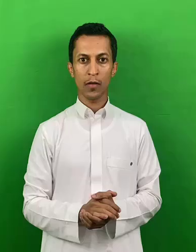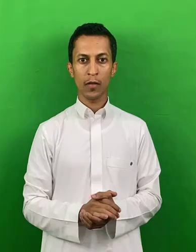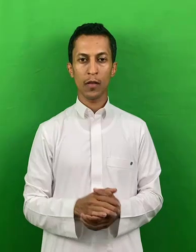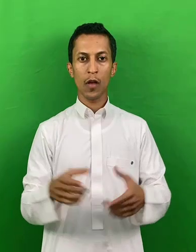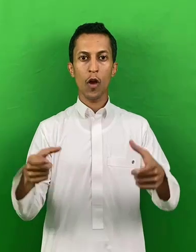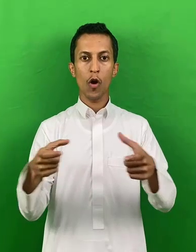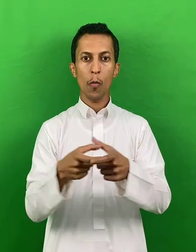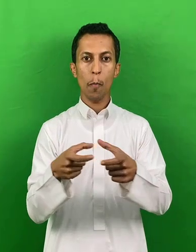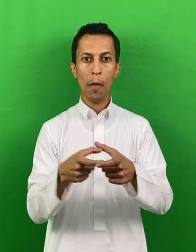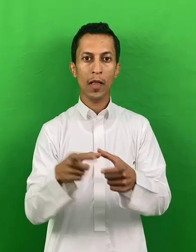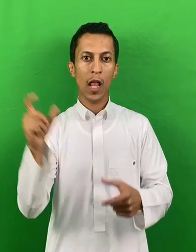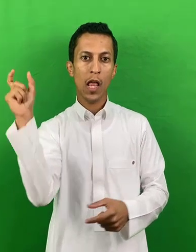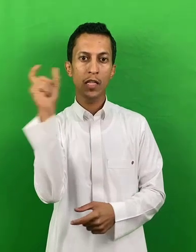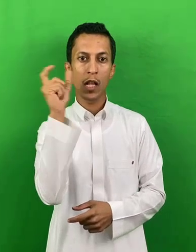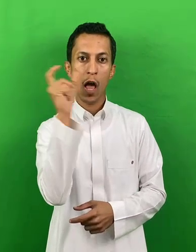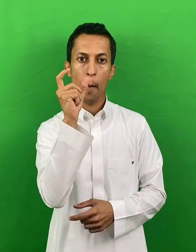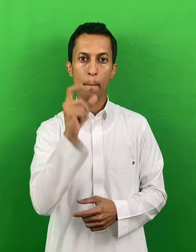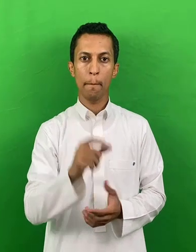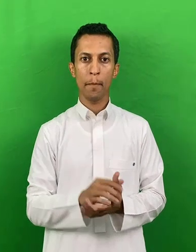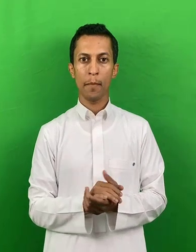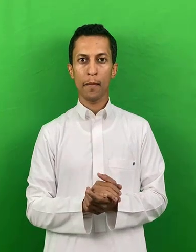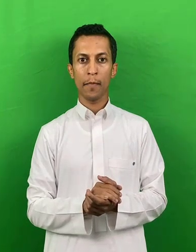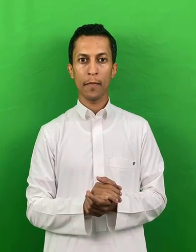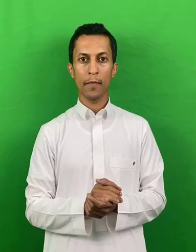أمة الإسلام